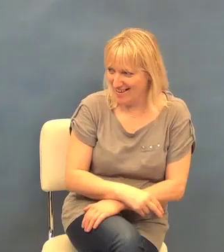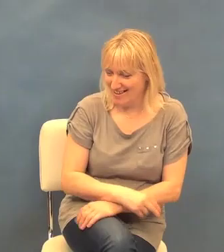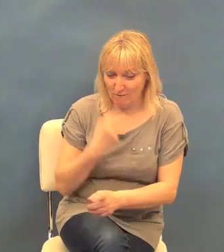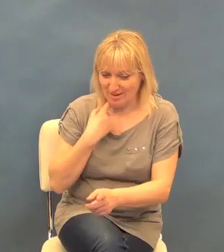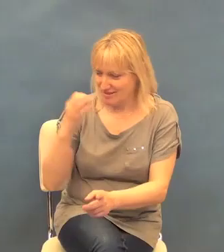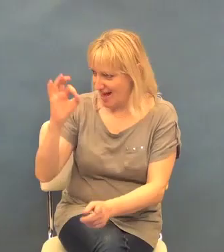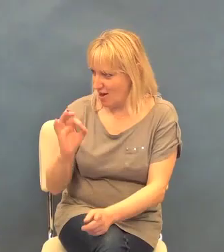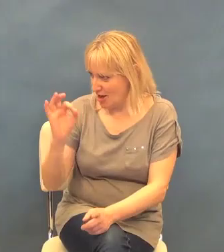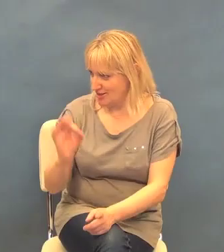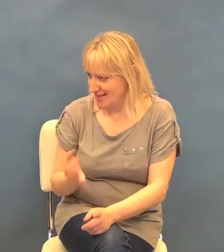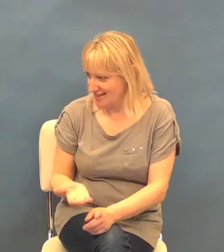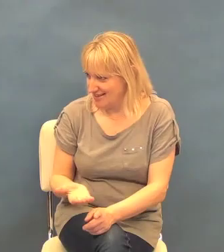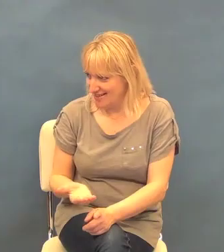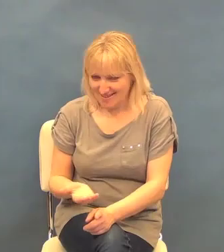Wódka bez procentów?